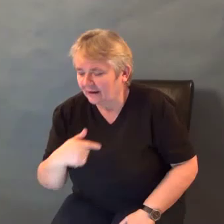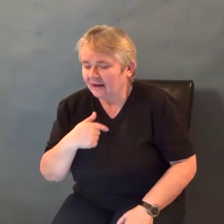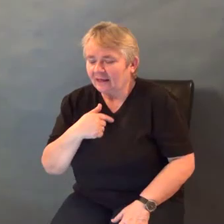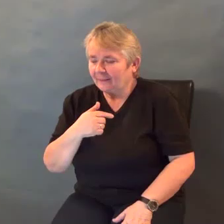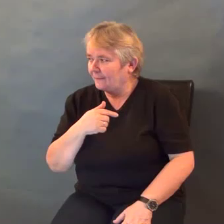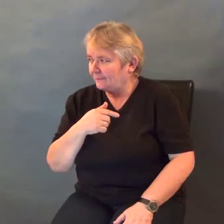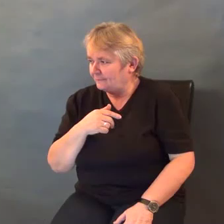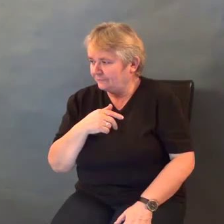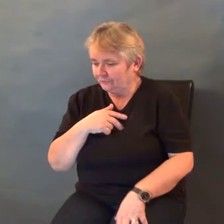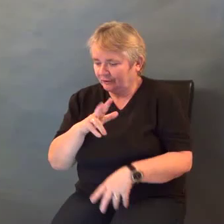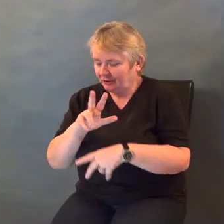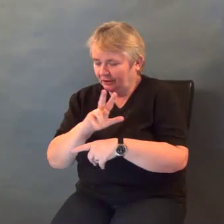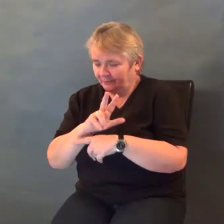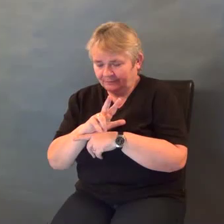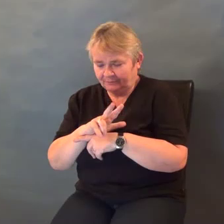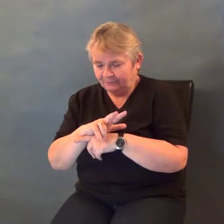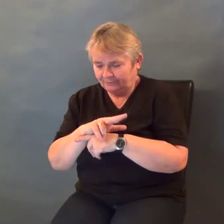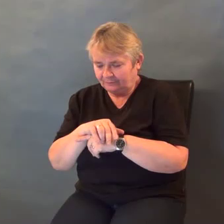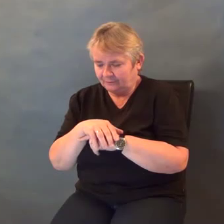Ja trzynastego...